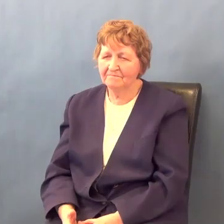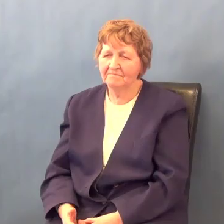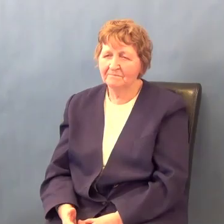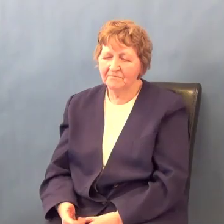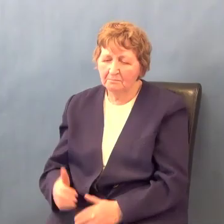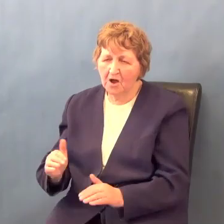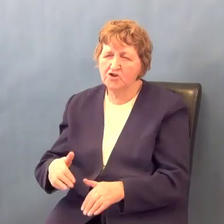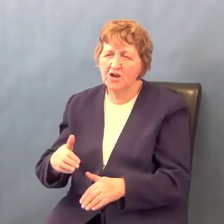Może.